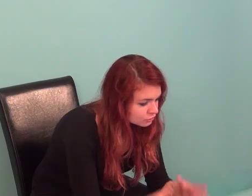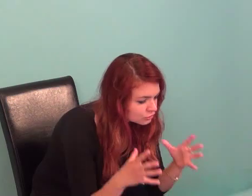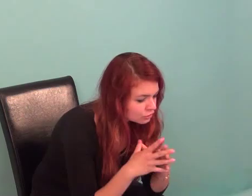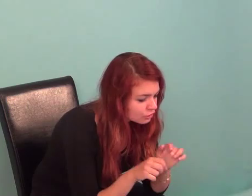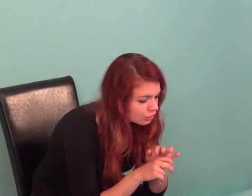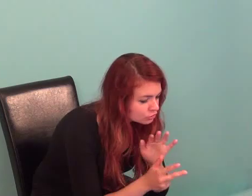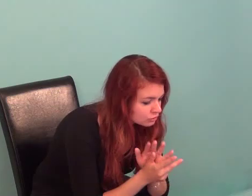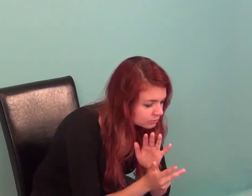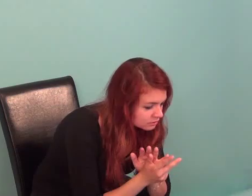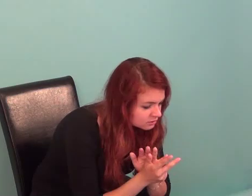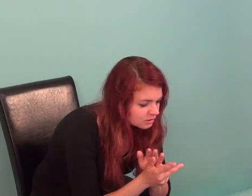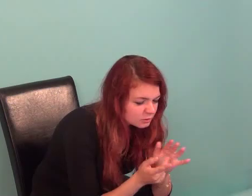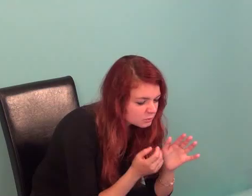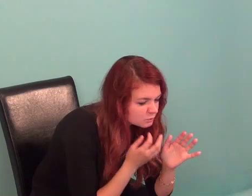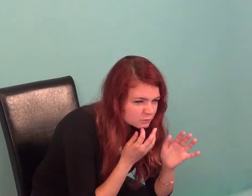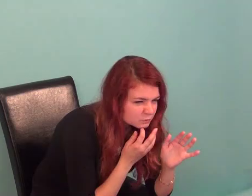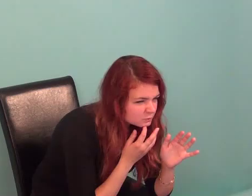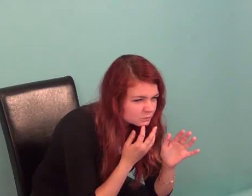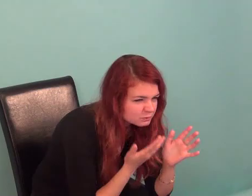Od dziesiątej do osiemnastej... mało...